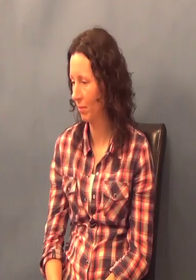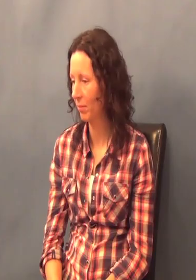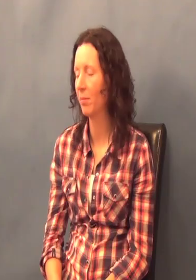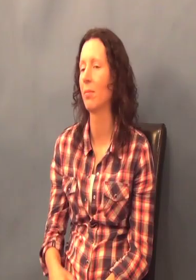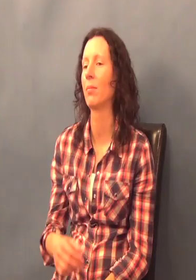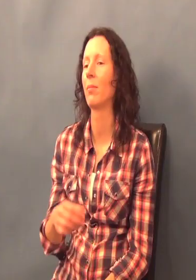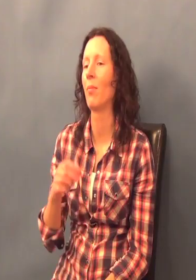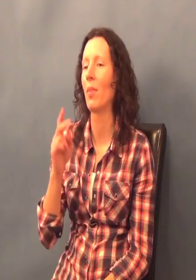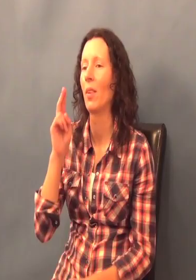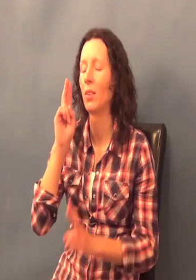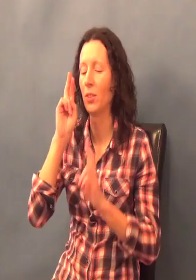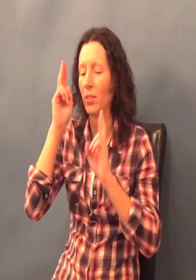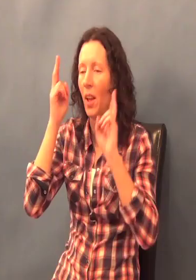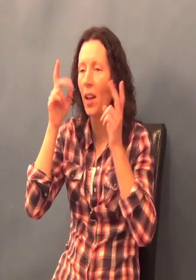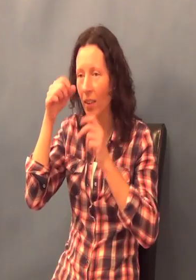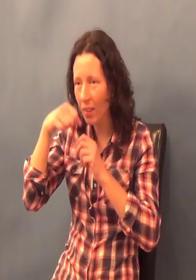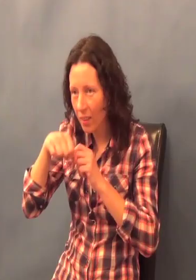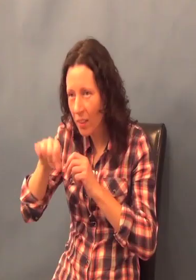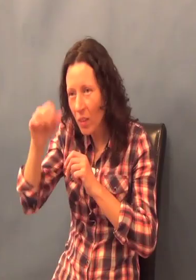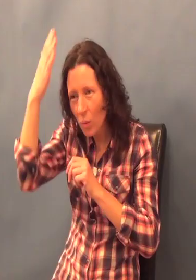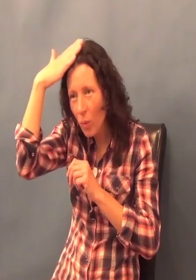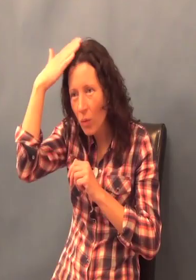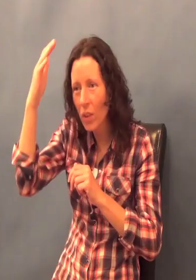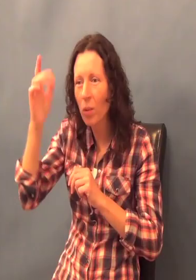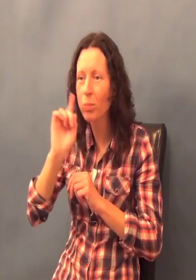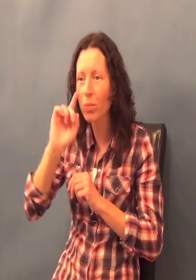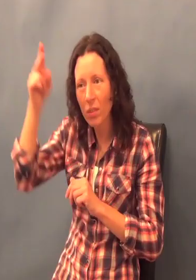Jeleń podnosi głowę, a na niej leży chłopiec.